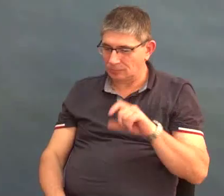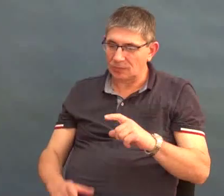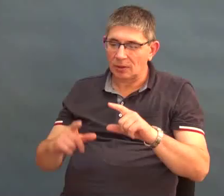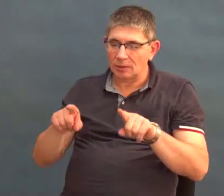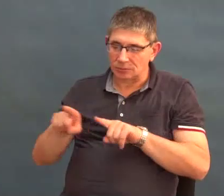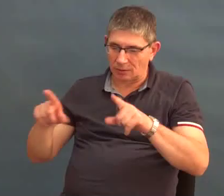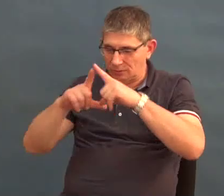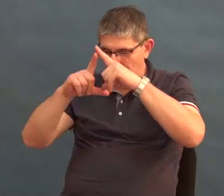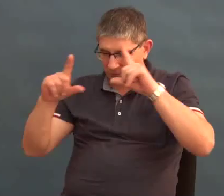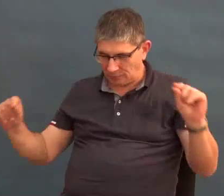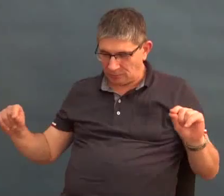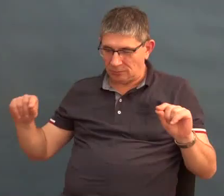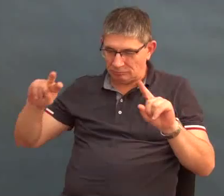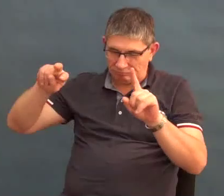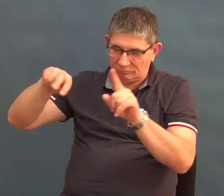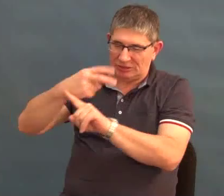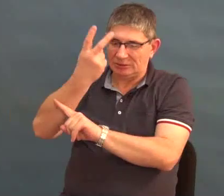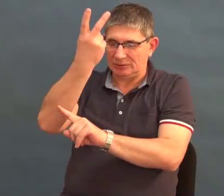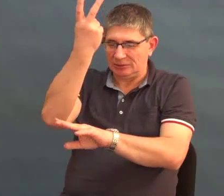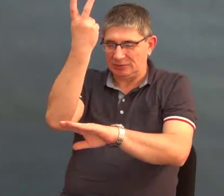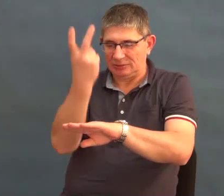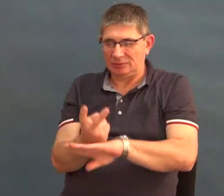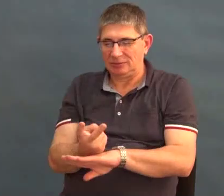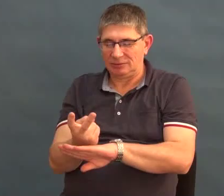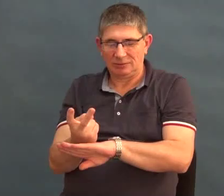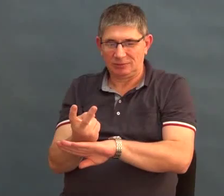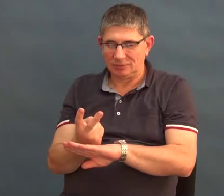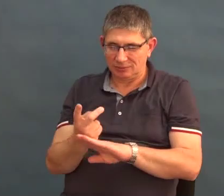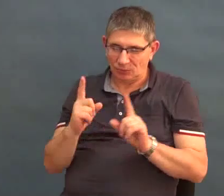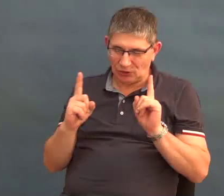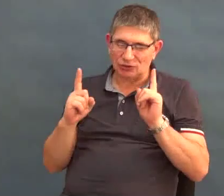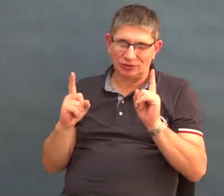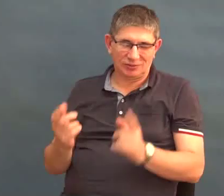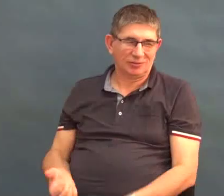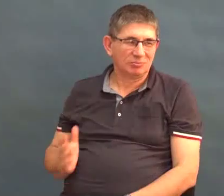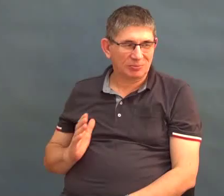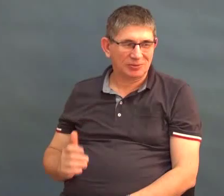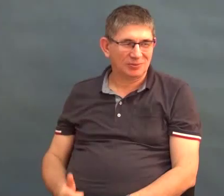Ten trójkątny znak ostrzega przed upadkiem, przed niebezpieczeństwem.